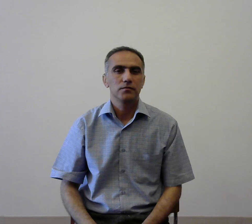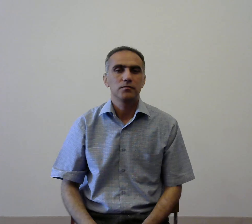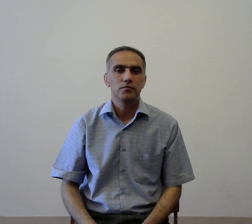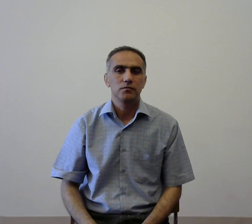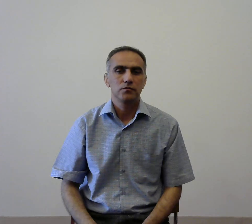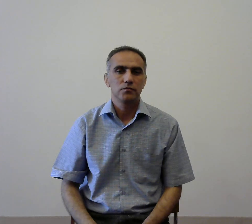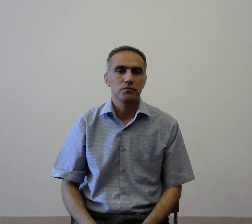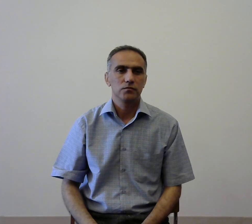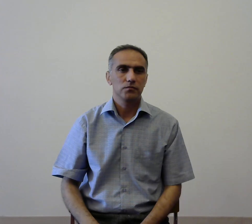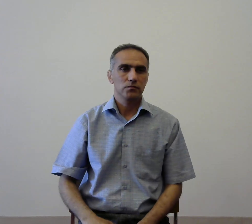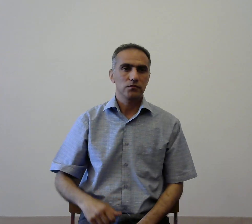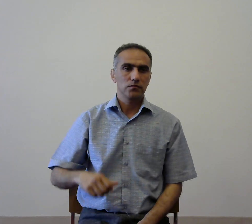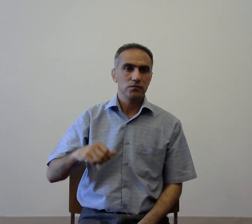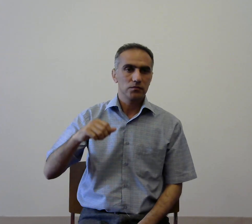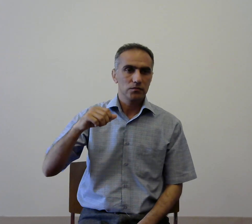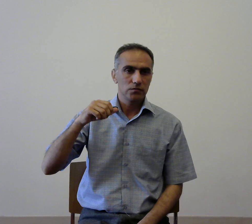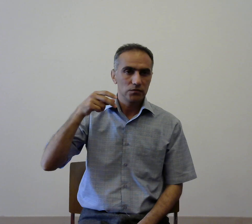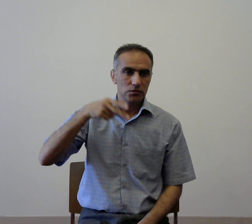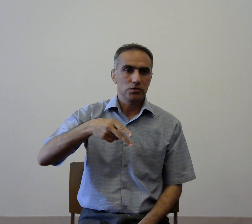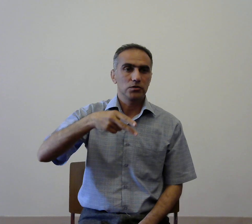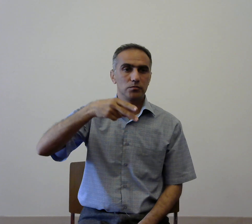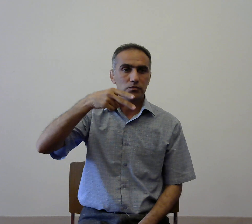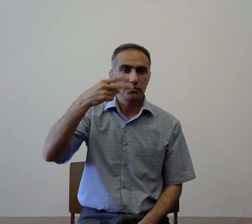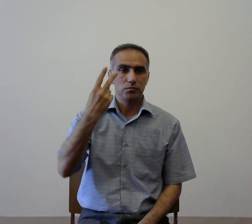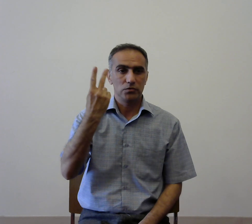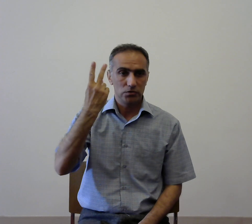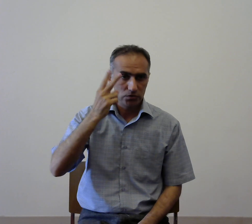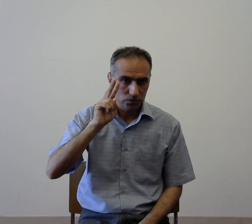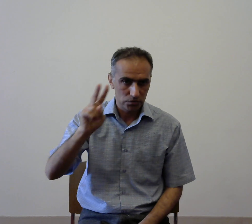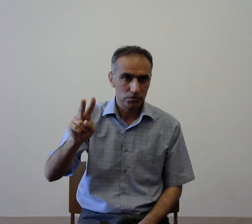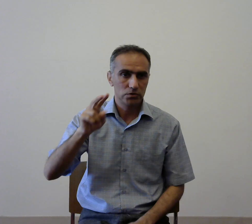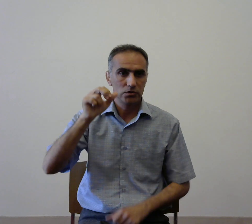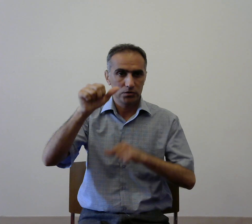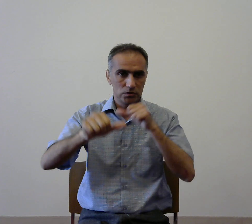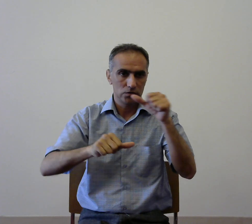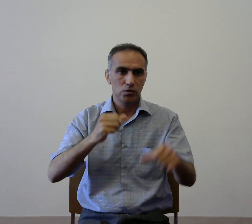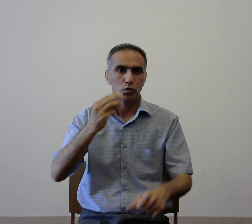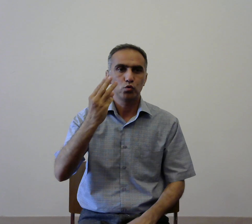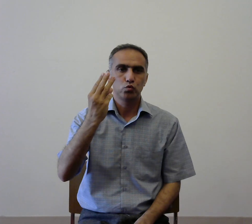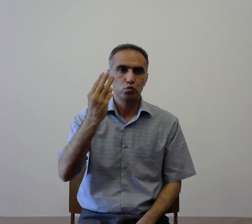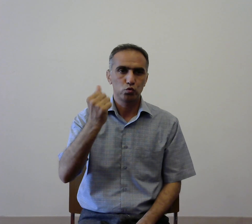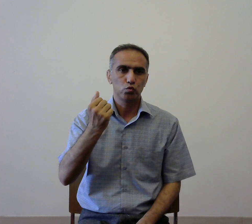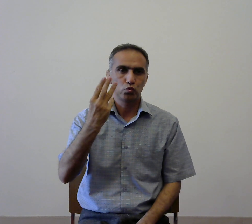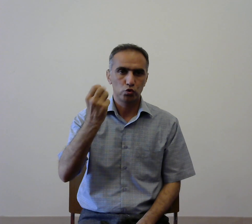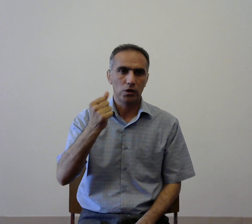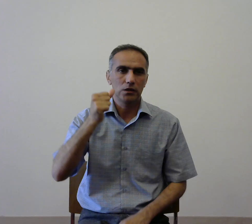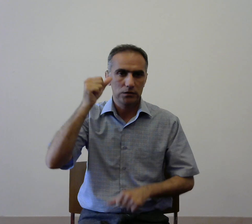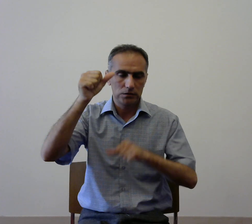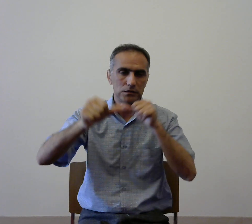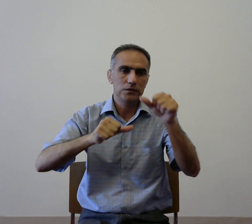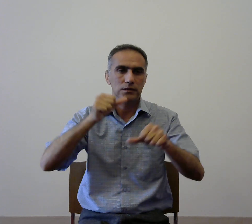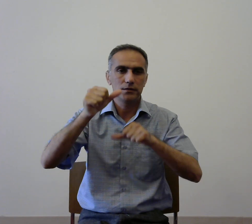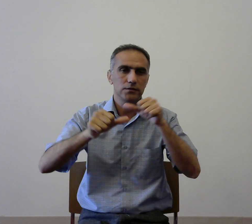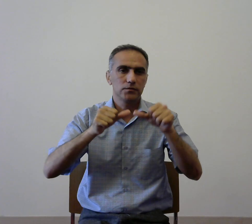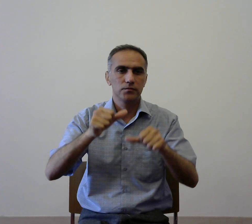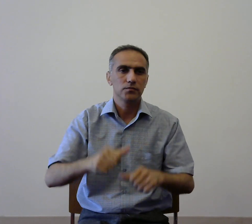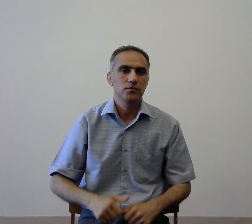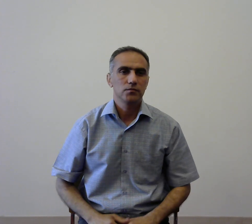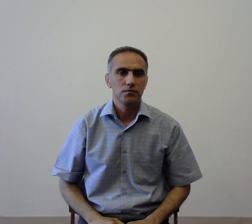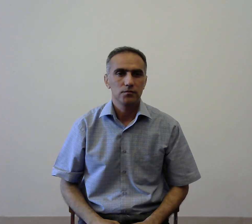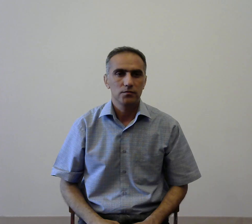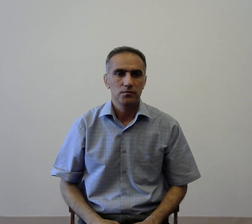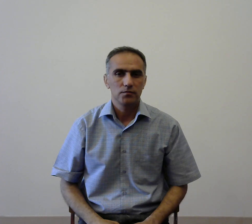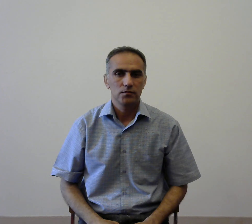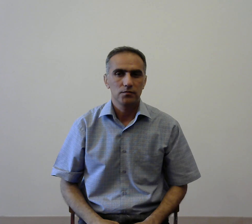2022-ci il Şuşa ilidir